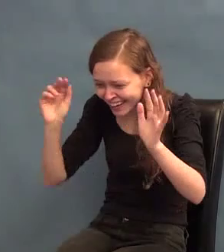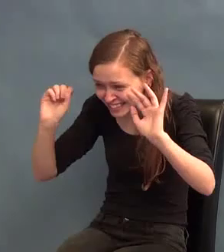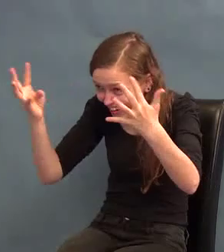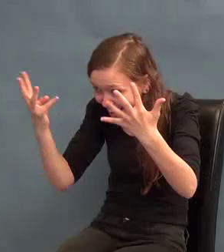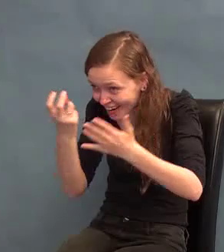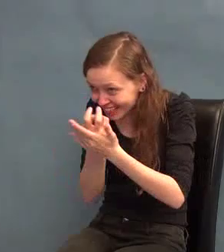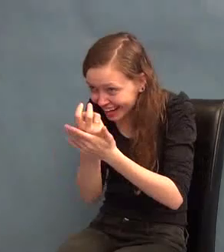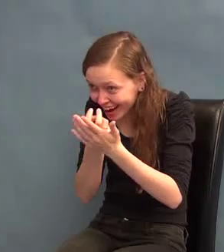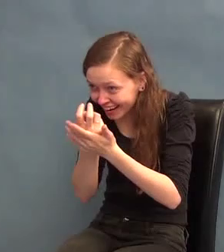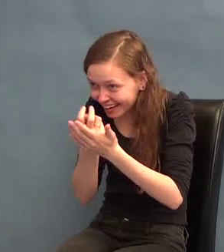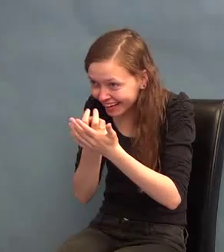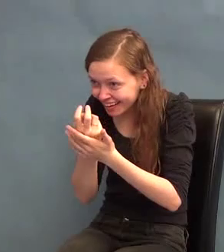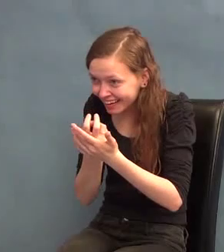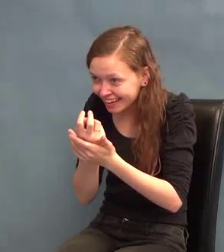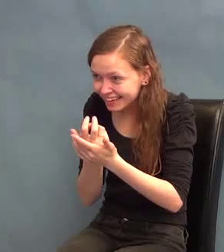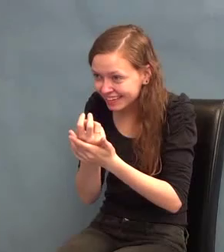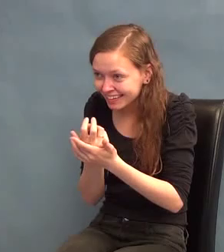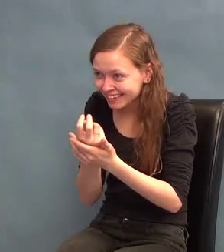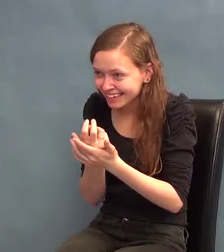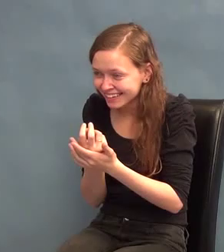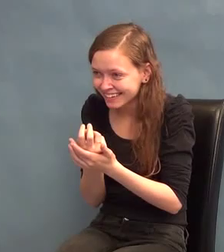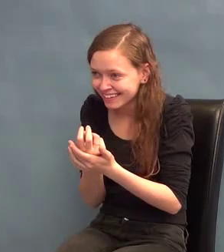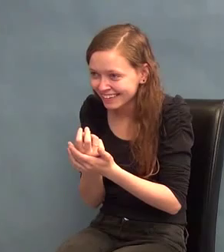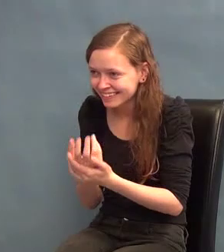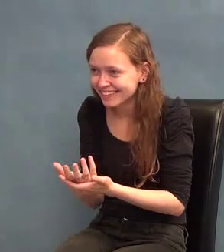Dziewiątego lutego?